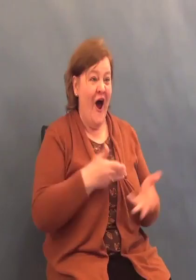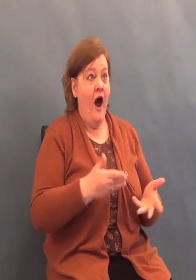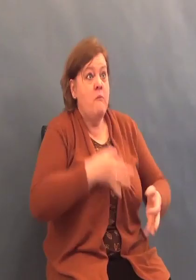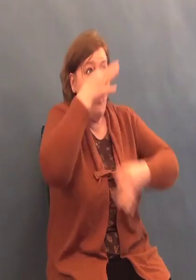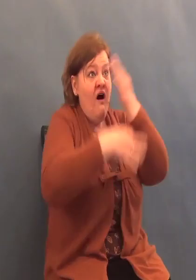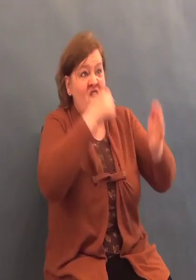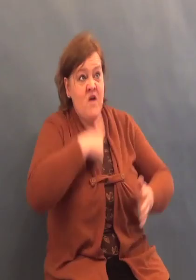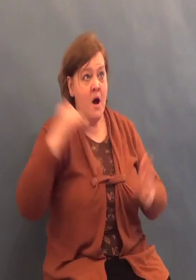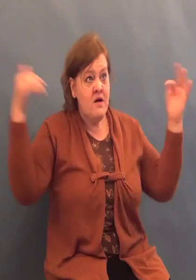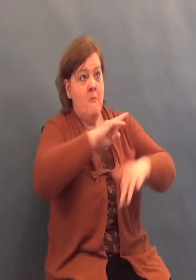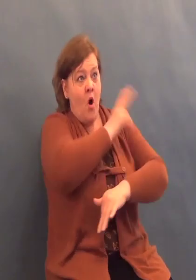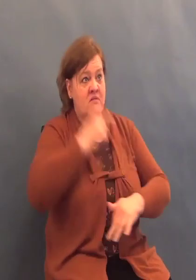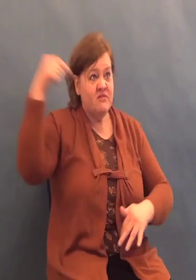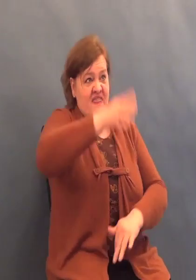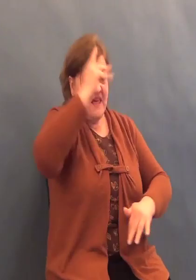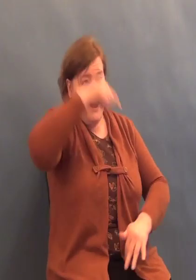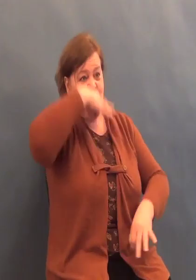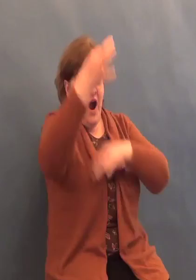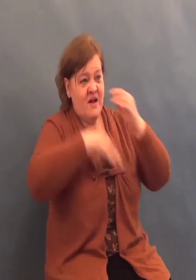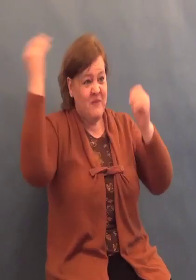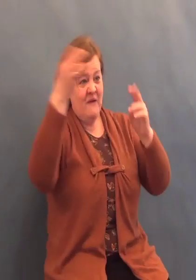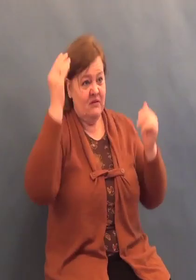Opowiadają mu: "Wczoraj przyjechała policja, straż pożarna! Był alarm!".